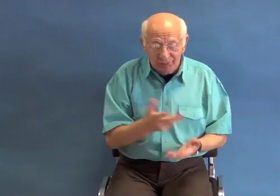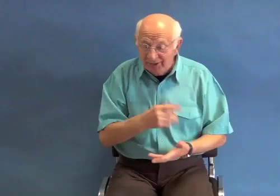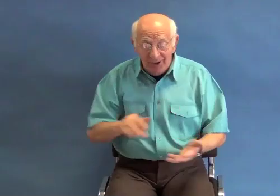Po co?